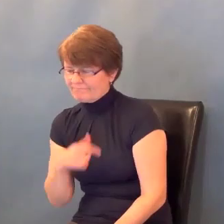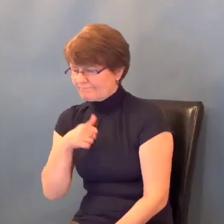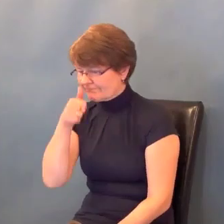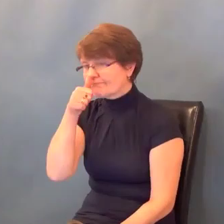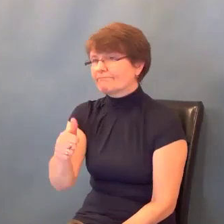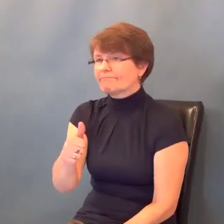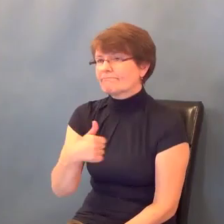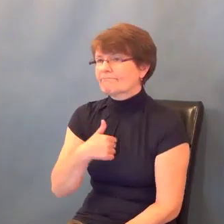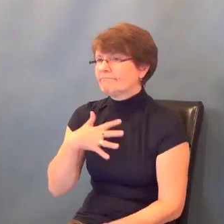Ja nie mogę.